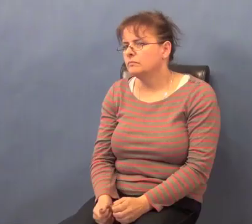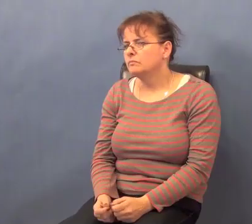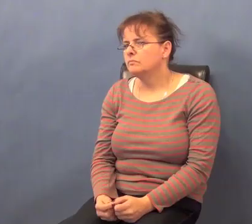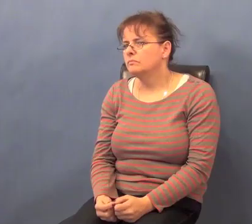Tak.